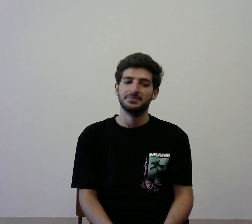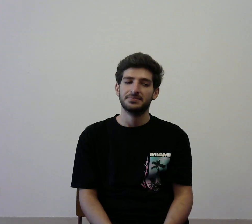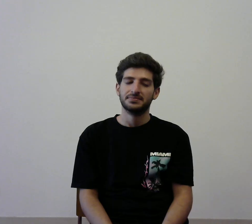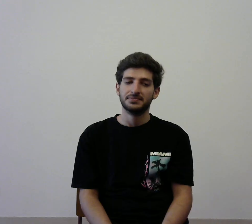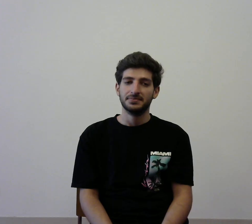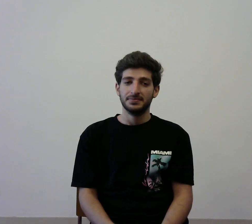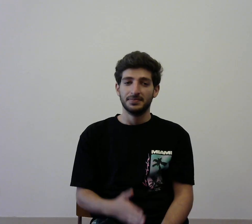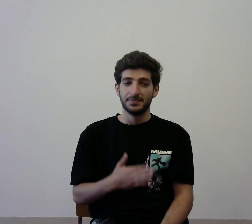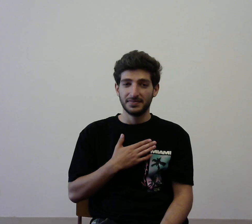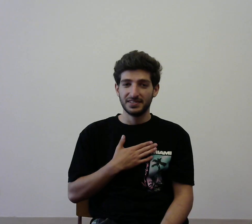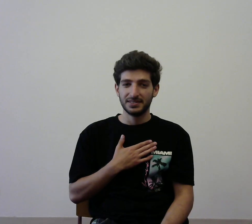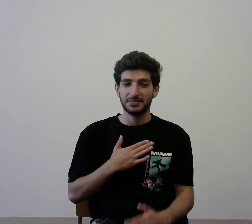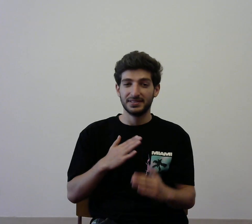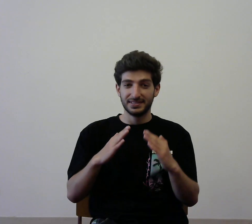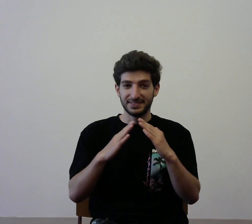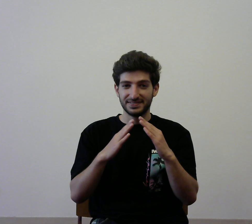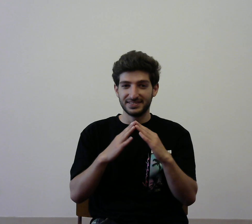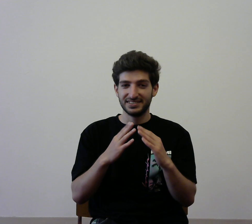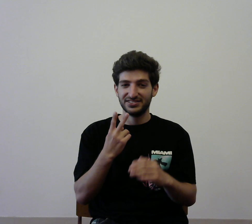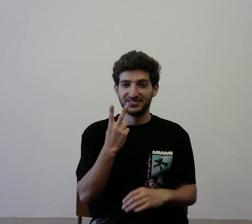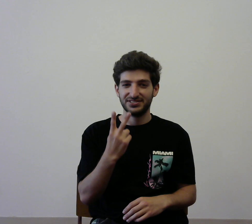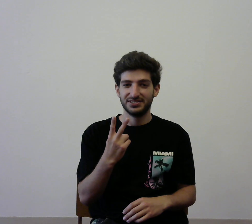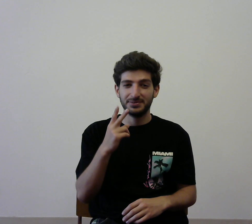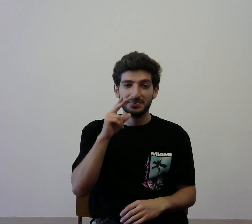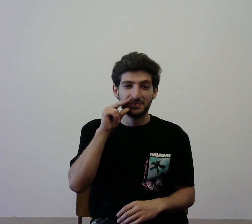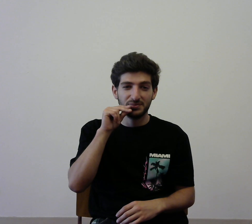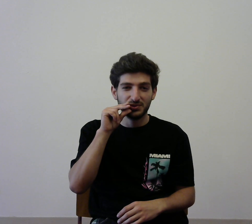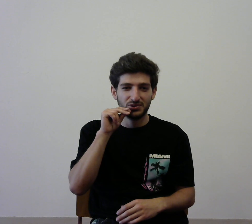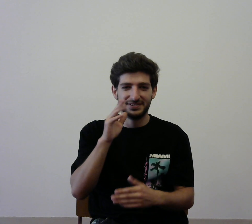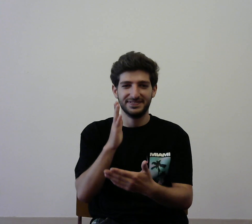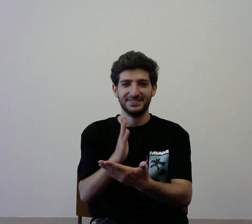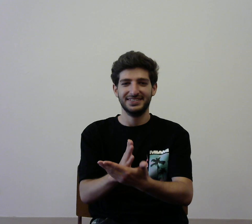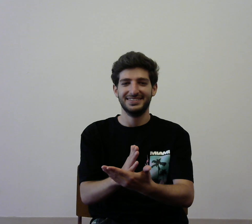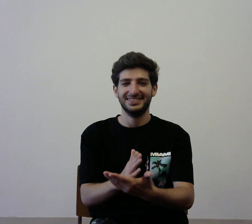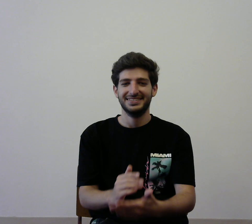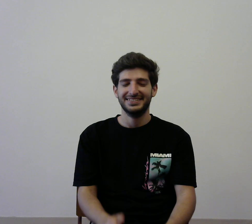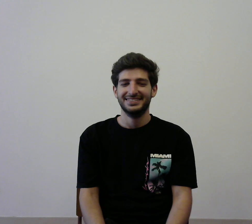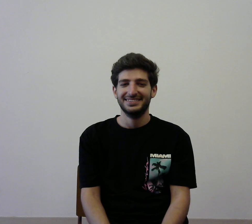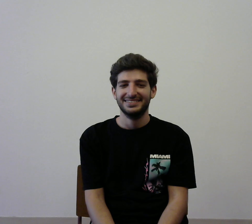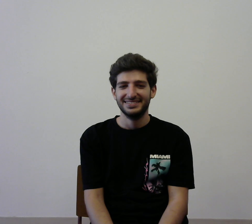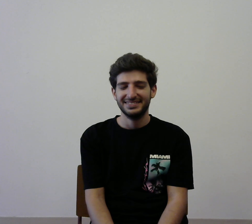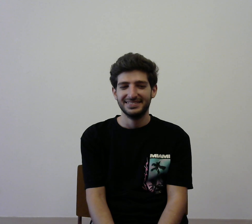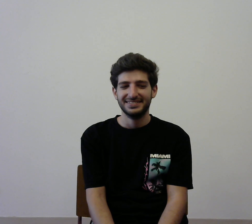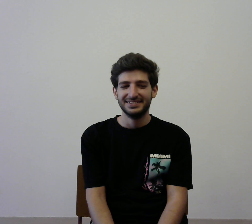Mənim evdə 2 pişiyim var